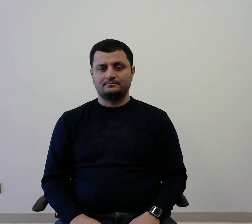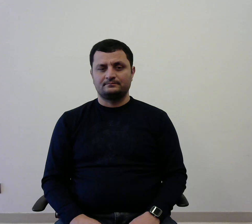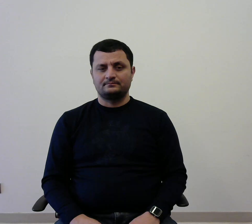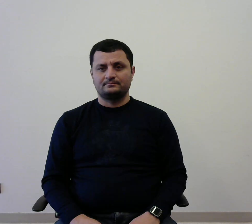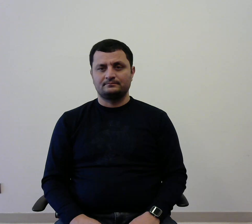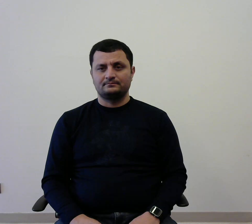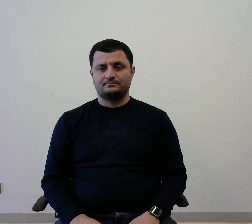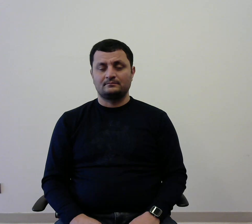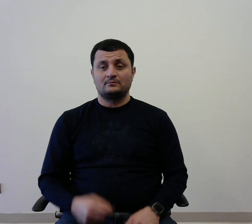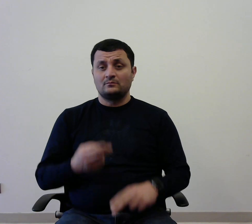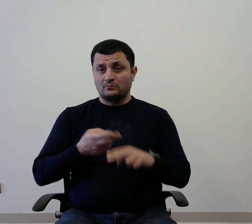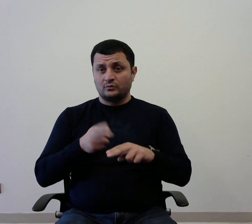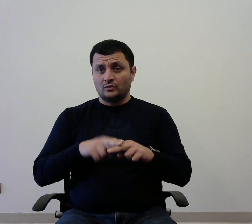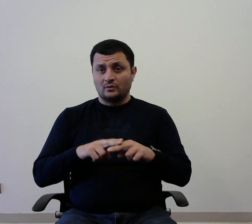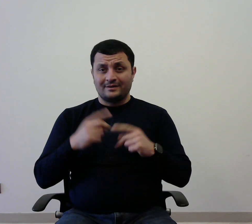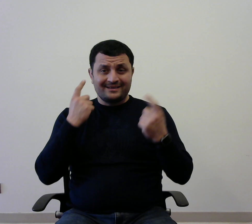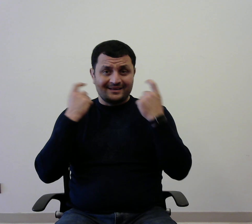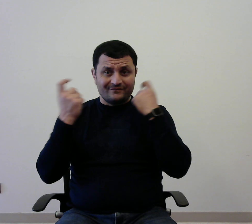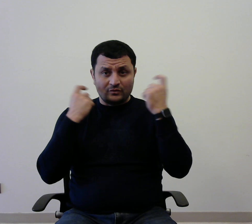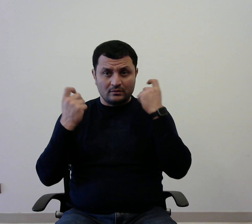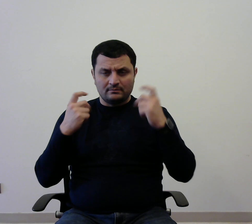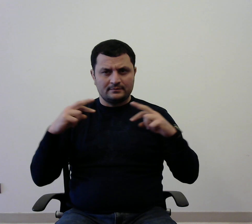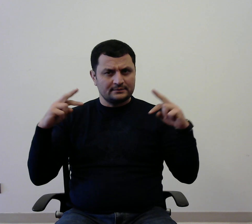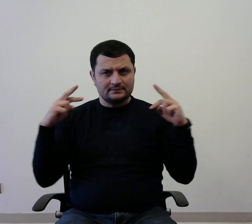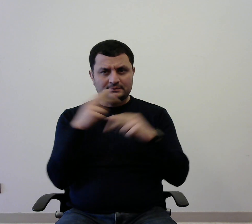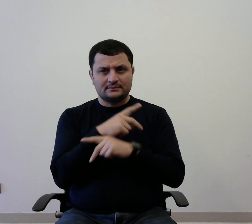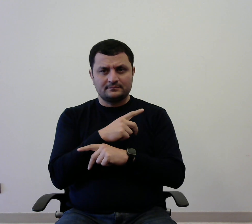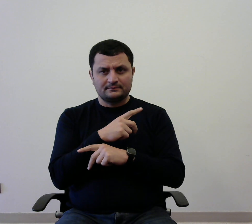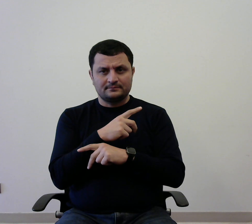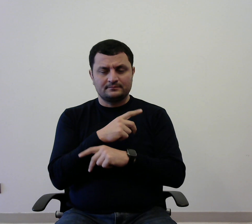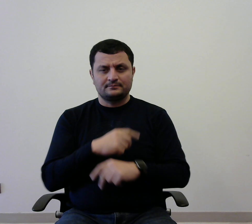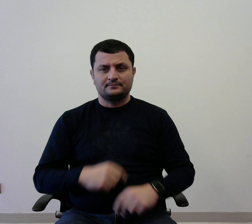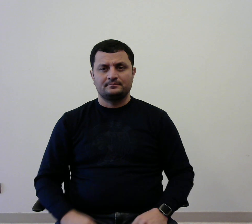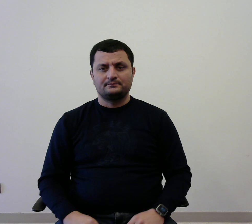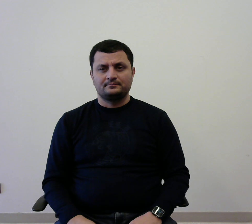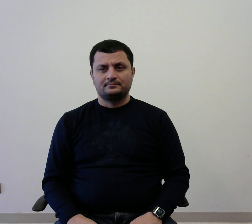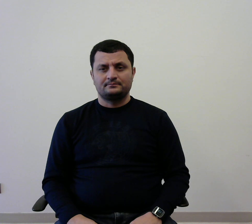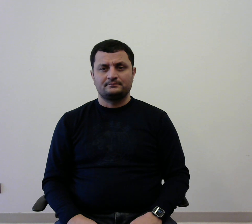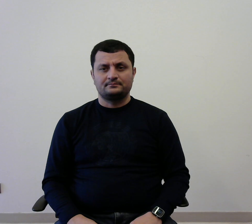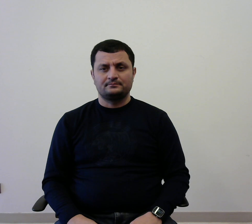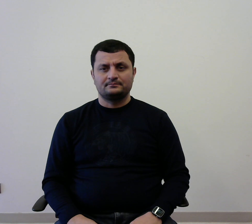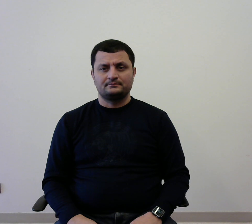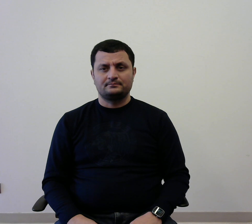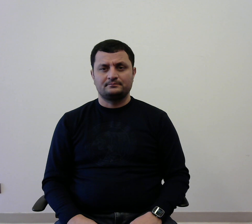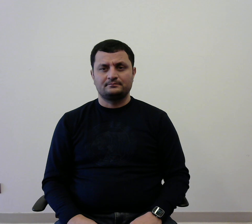Bu məlumat səhvdir